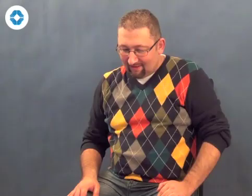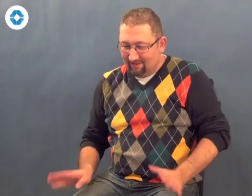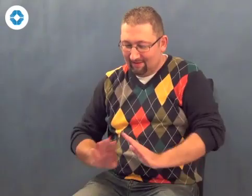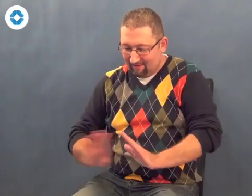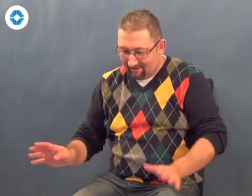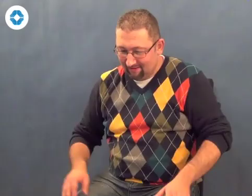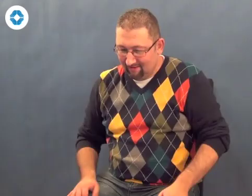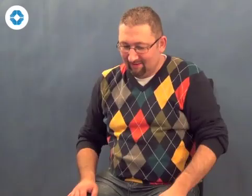Koniec.